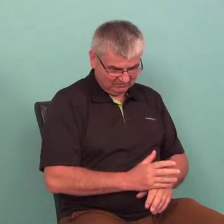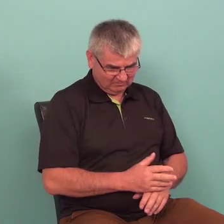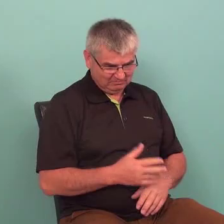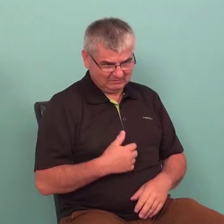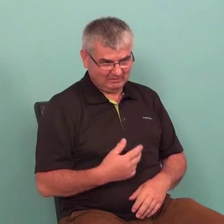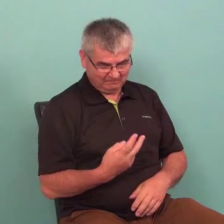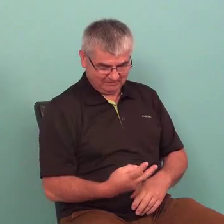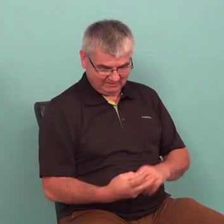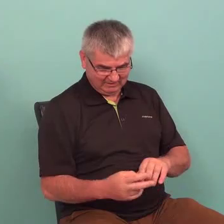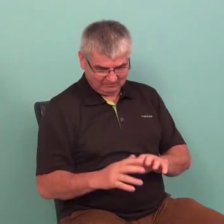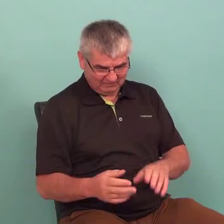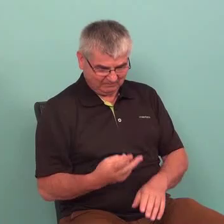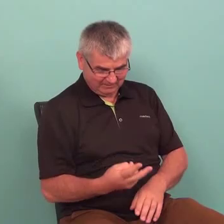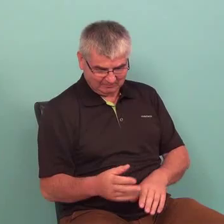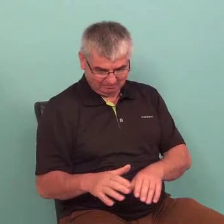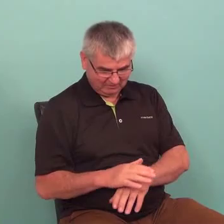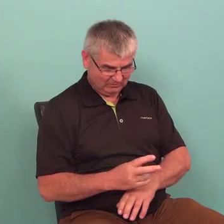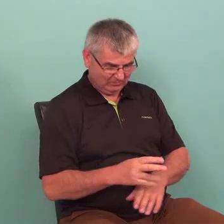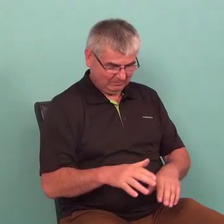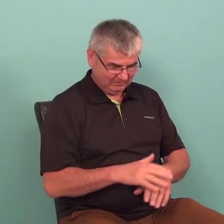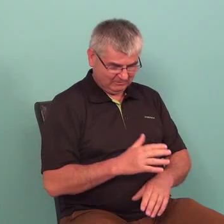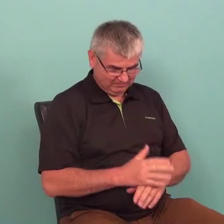Są dwa kosze, jeden pełny, i drugi też już pełny.